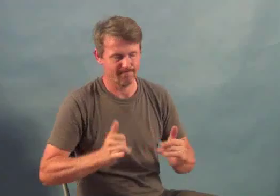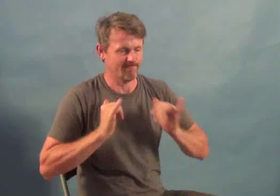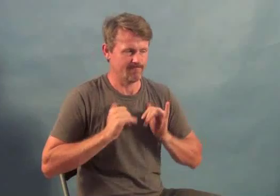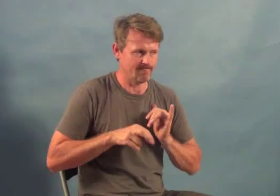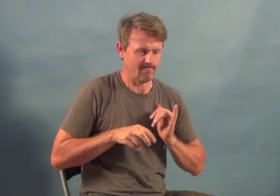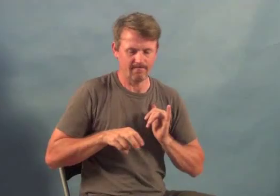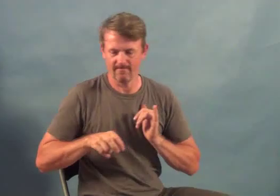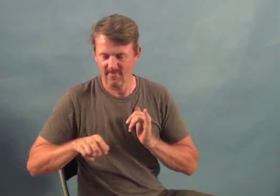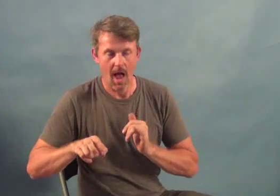Charlie Chaplin z plecakiem poszedł.